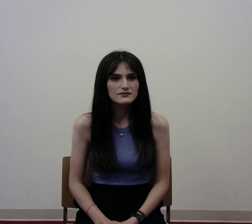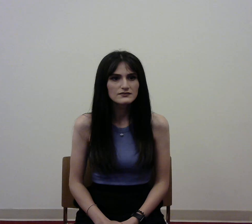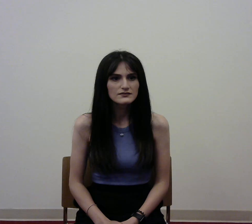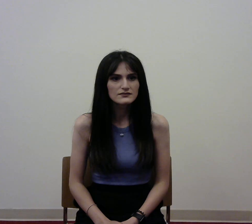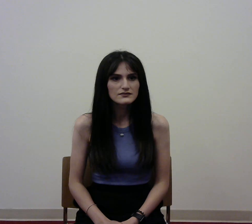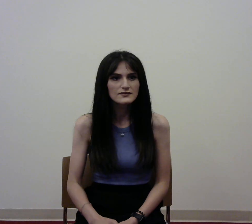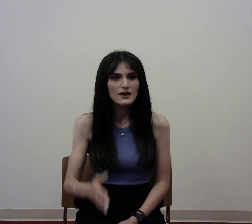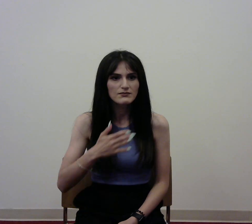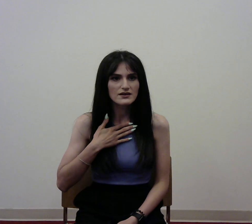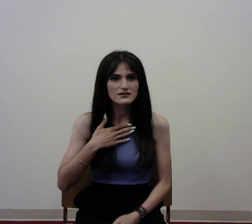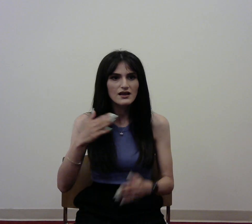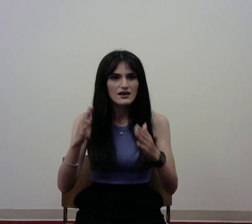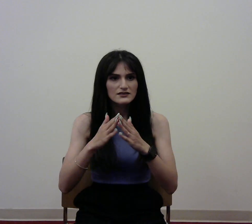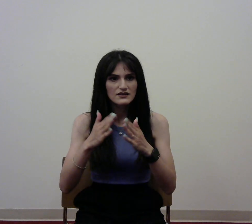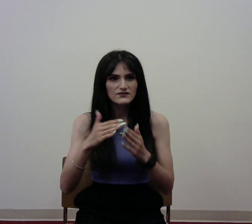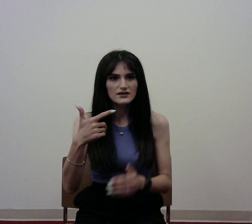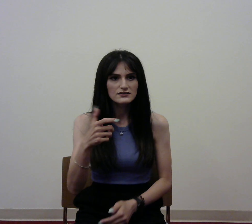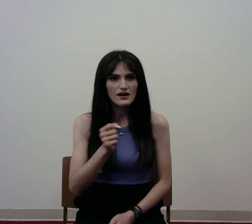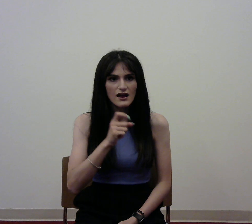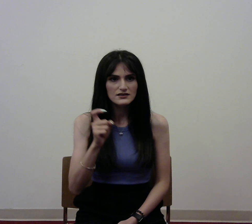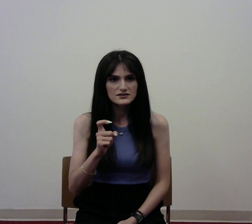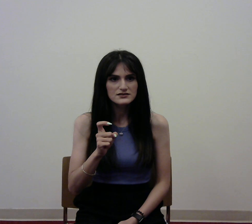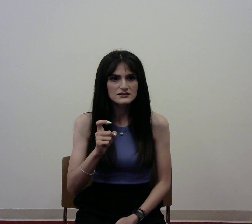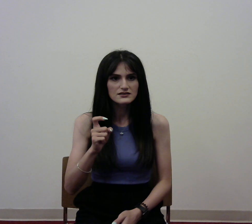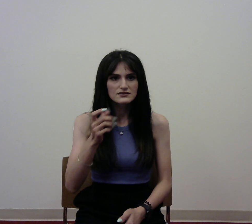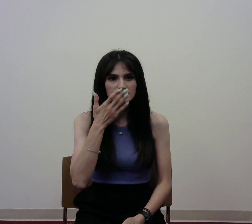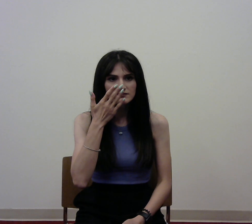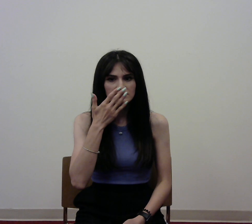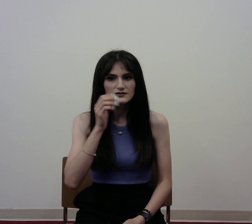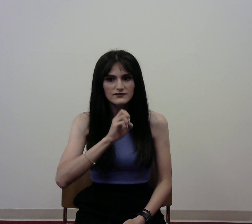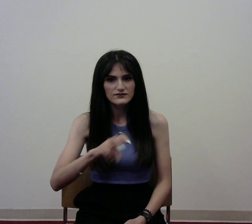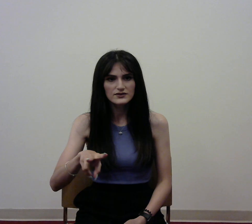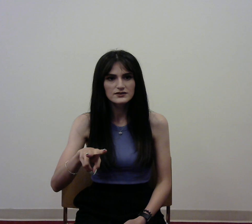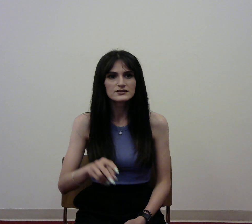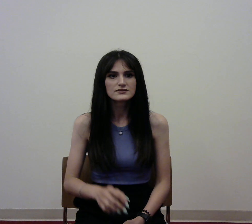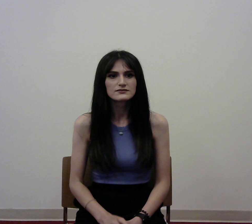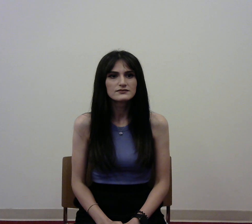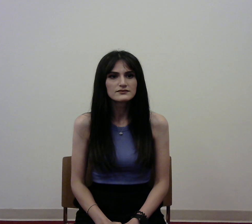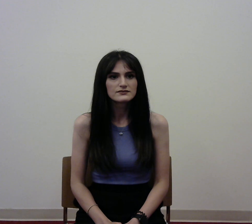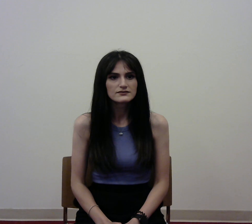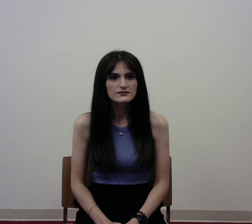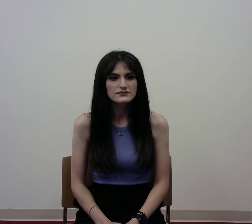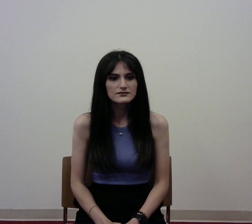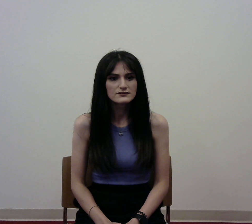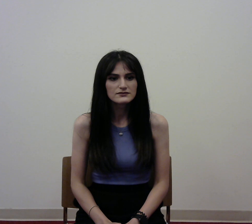Bizim evdən qaz iyi gəlir